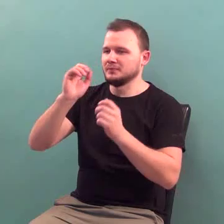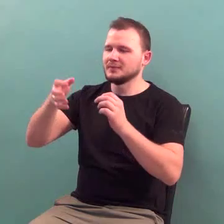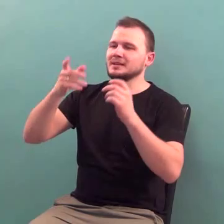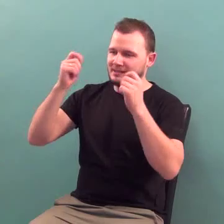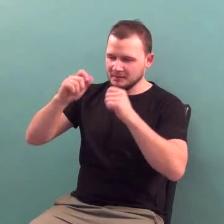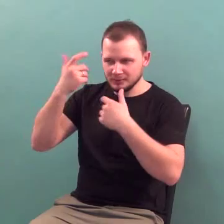Nic.